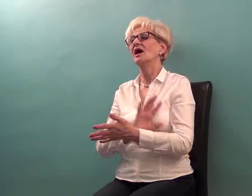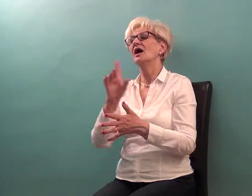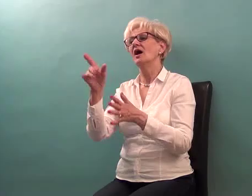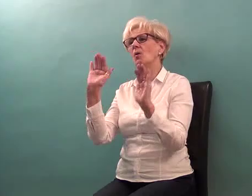W skrócie.